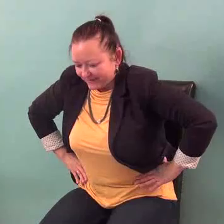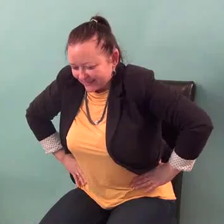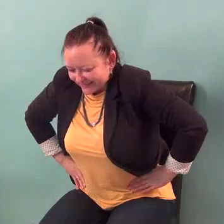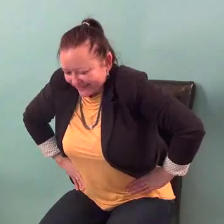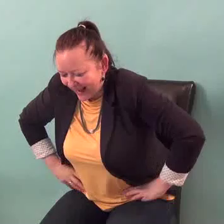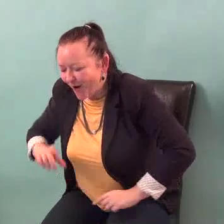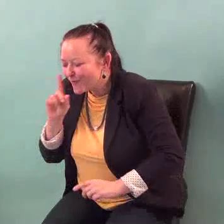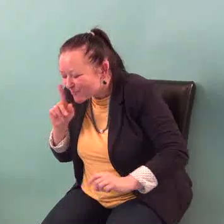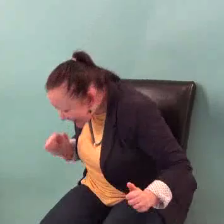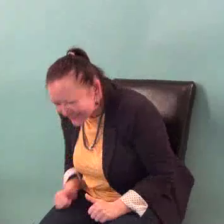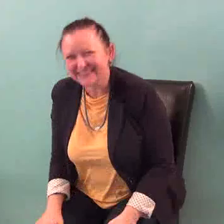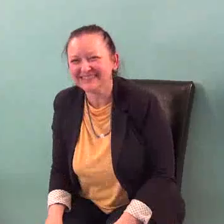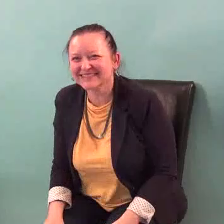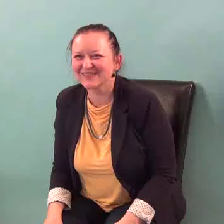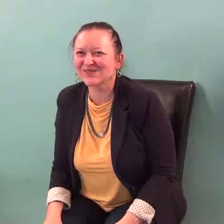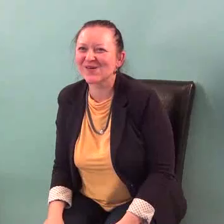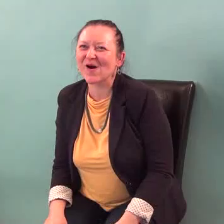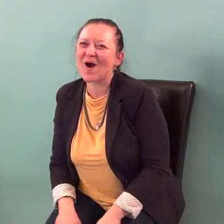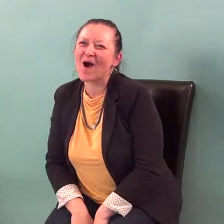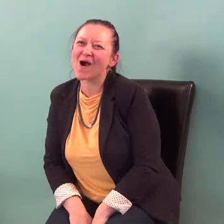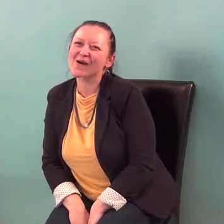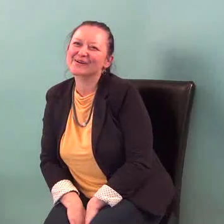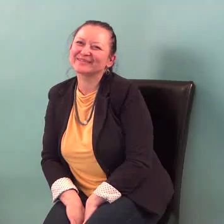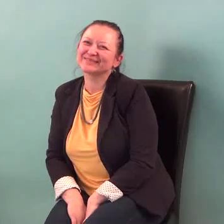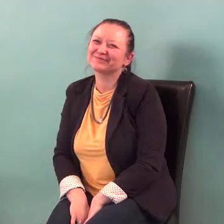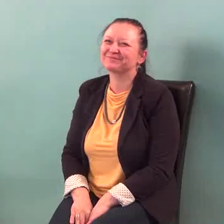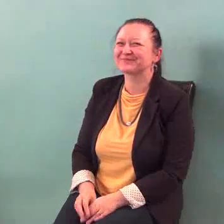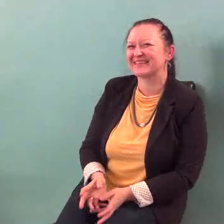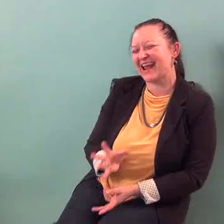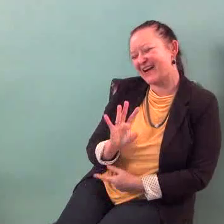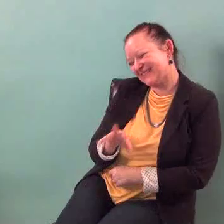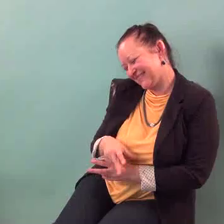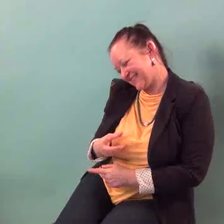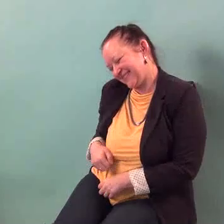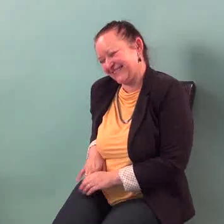Chłopak przestraszony udaje, że jest miły, chowa kamienie do kieszeni.